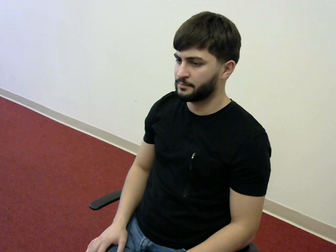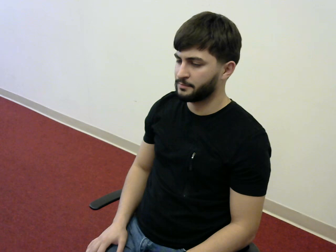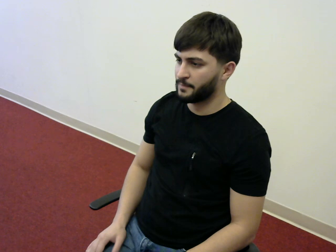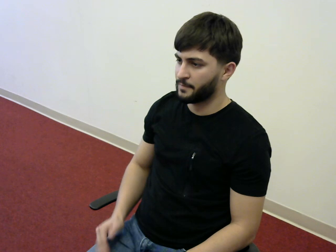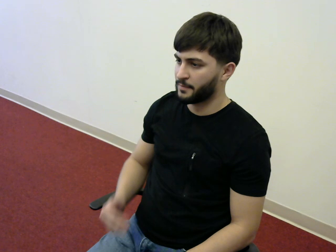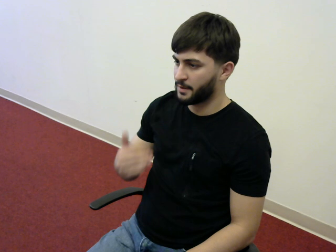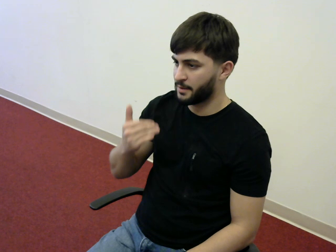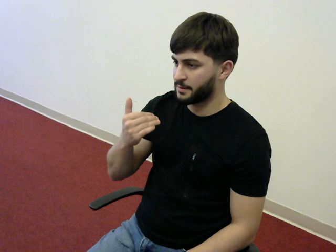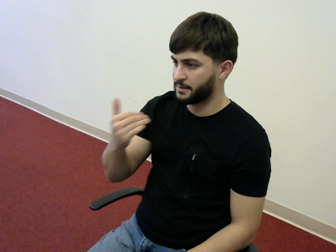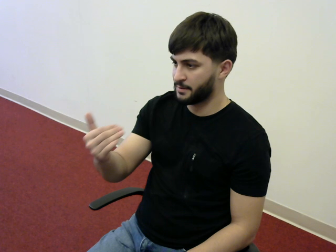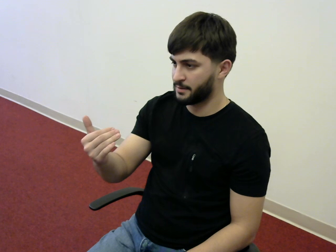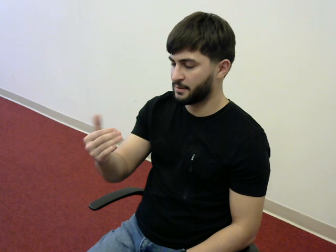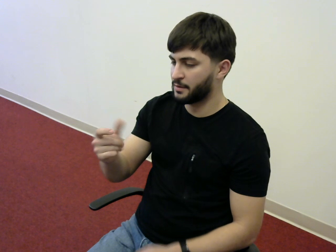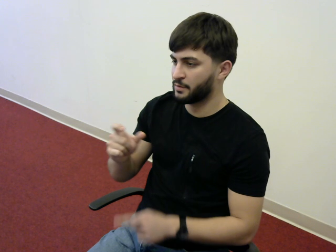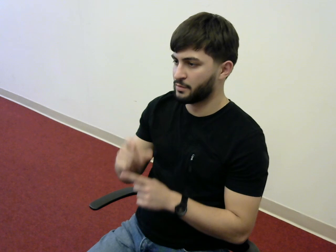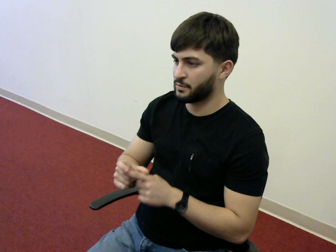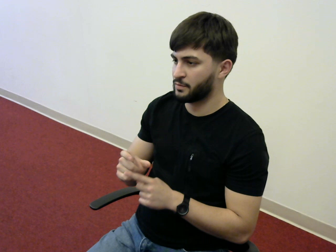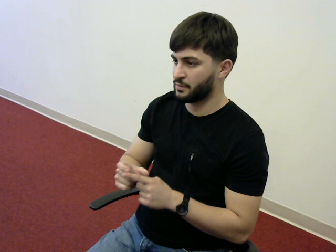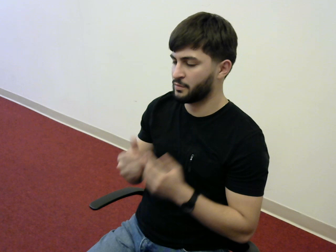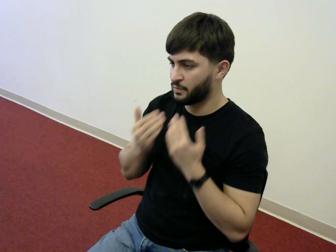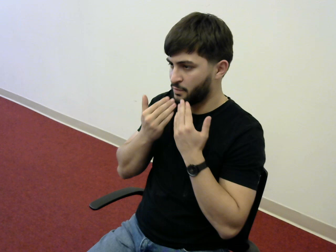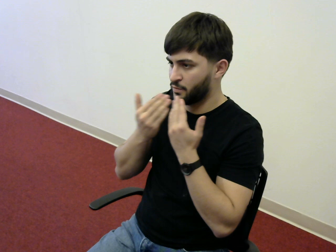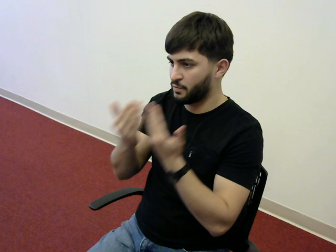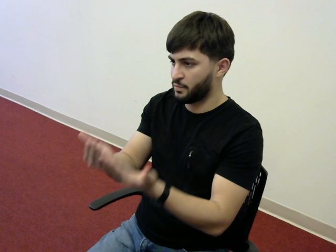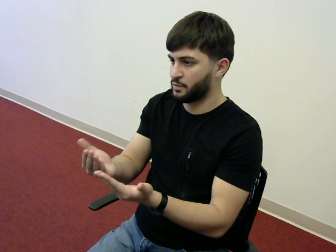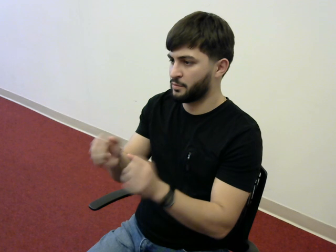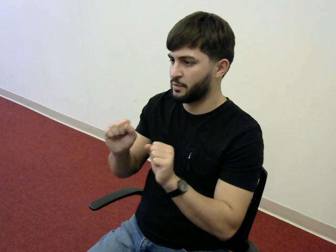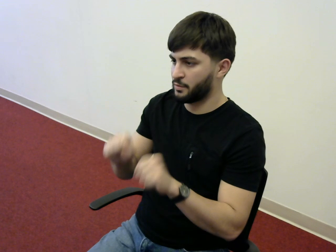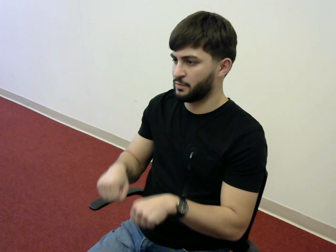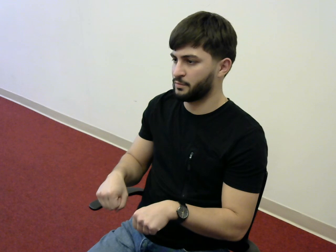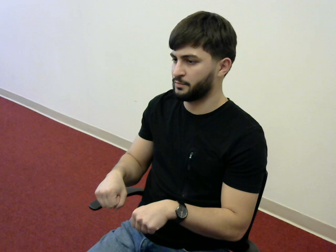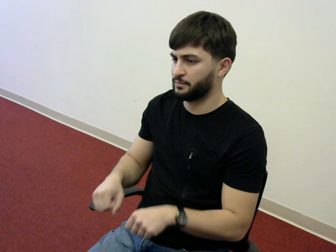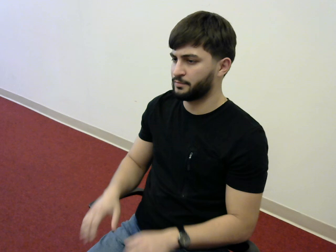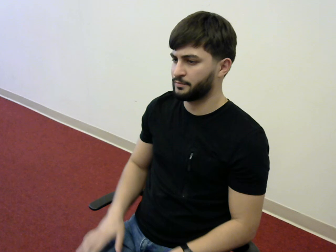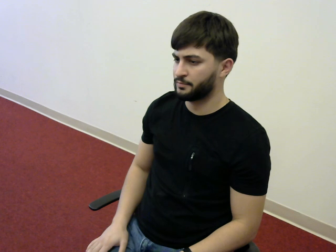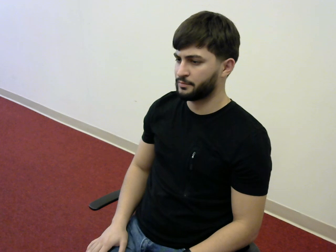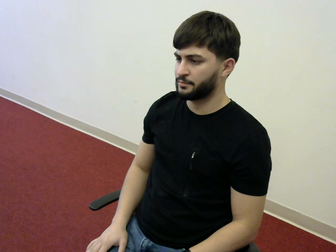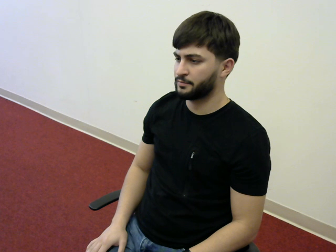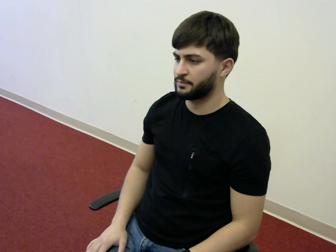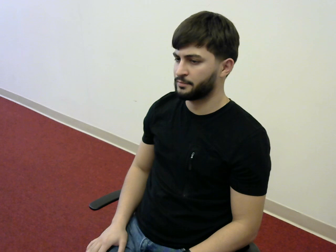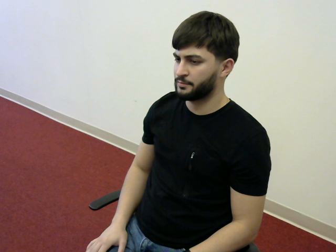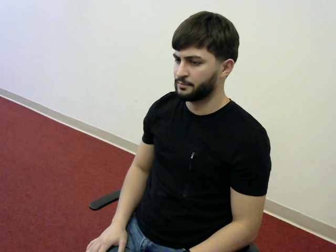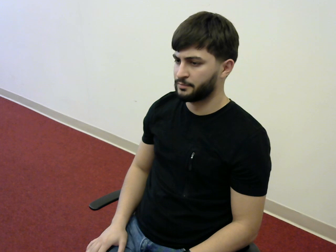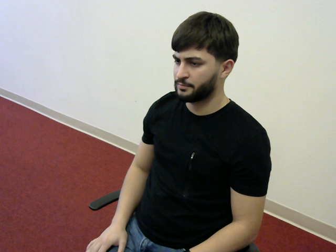Sizdən söz soruşmaq olar?